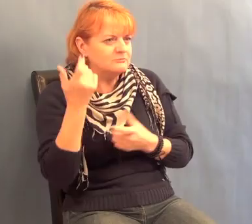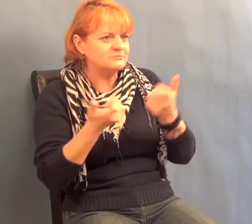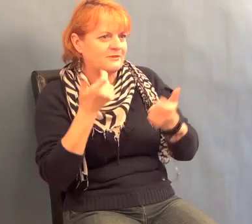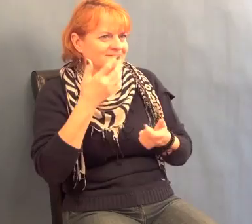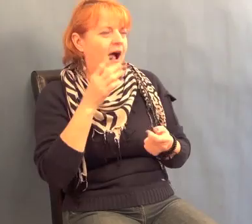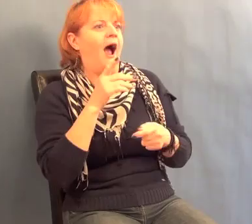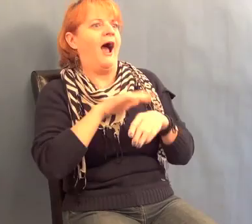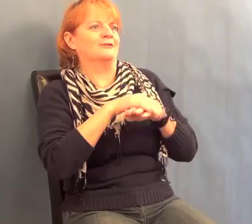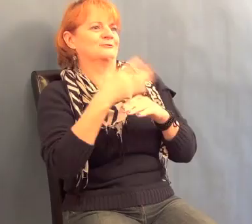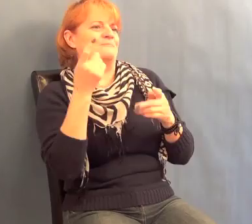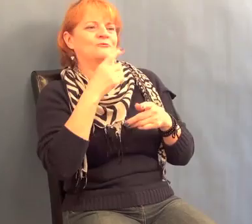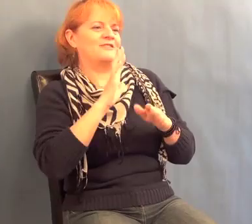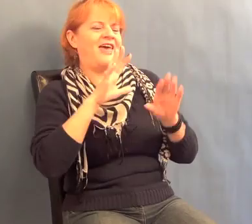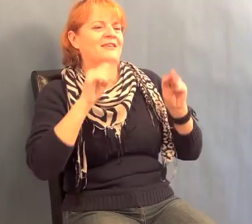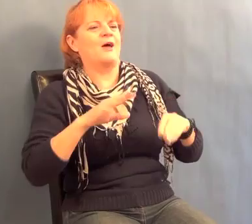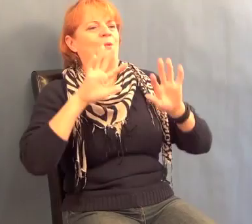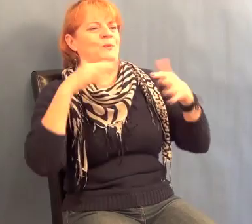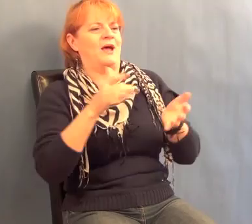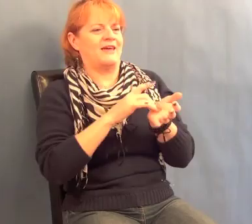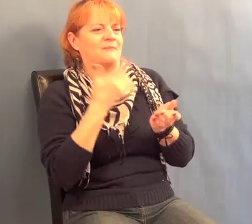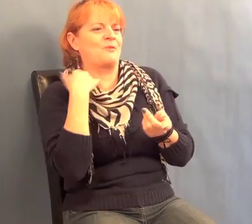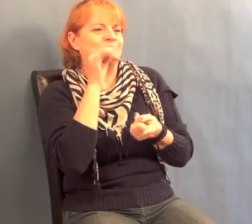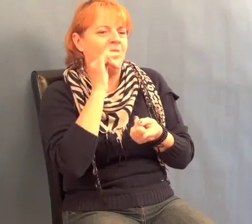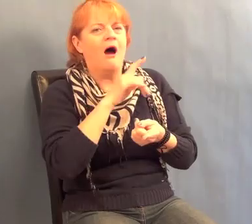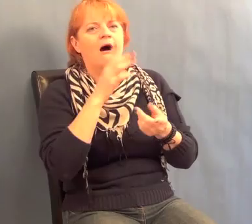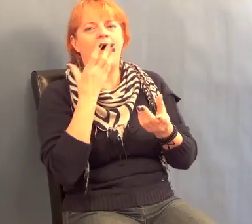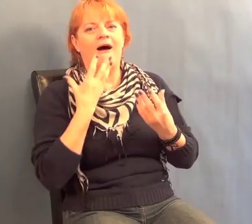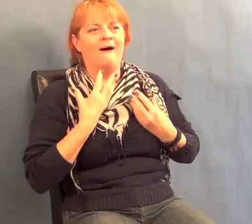Na szczęście nie, alarm się wyłączył, bo ktoś palił papierosy, więc mu ulżyło.